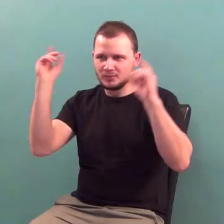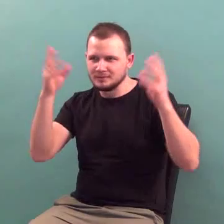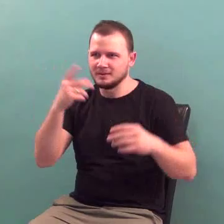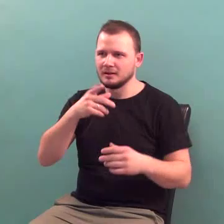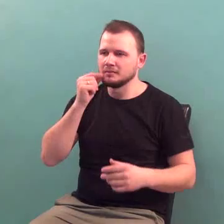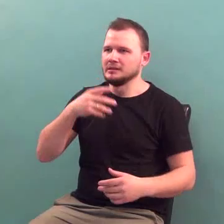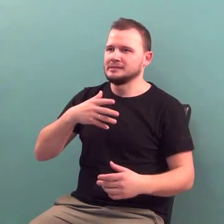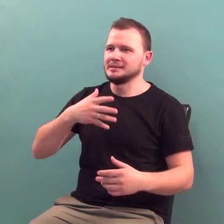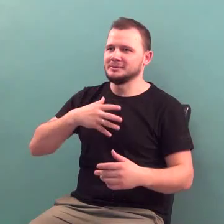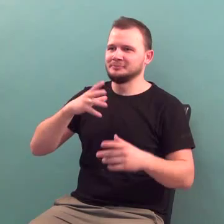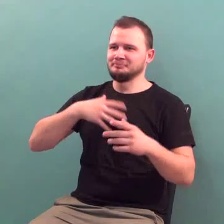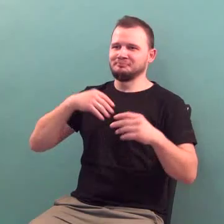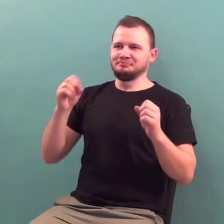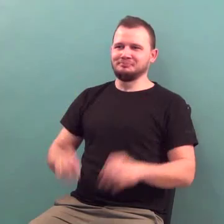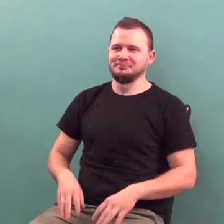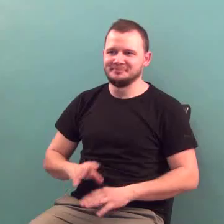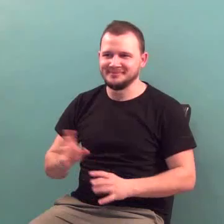Mężczyznę, który spał, zatkało.